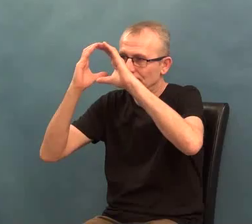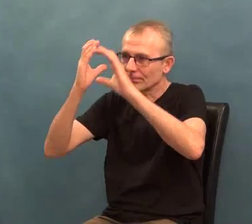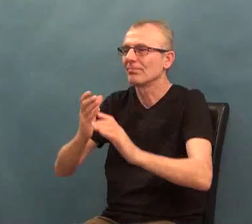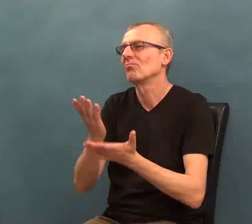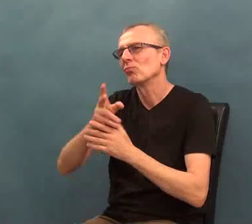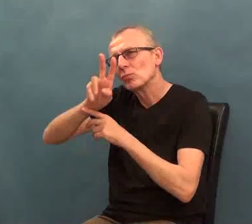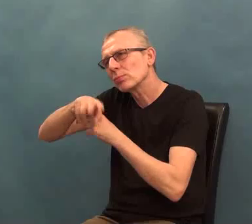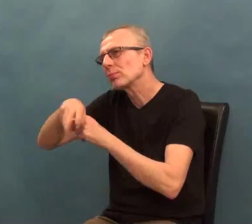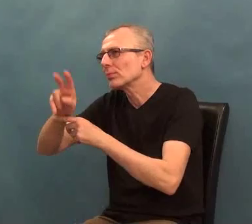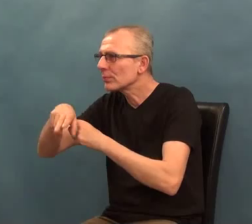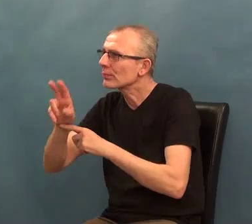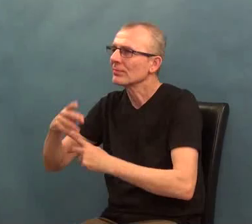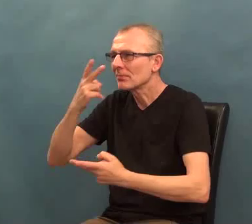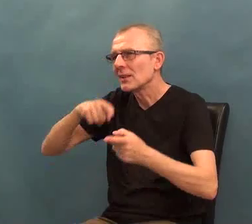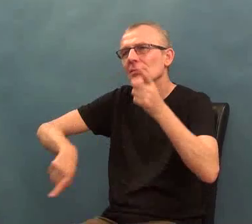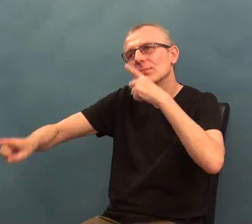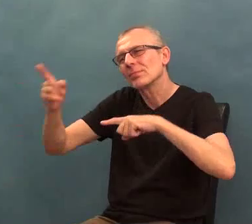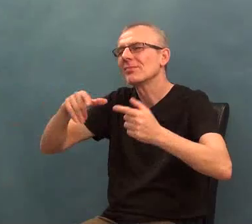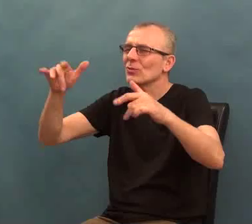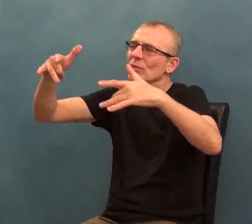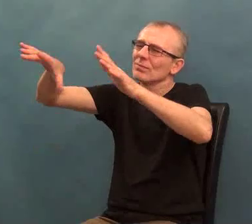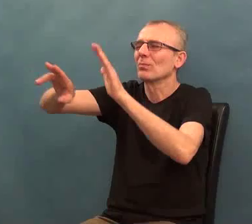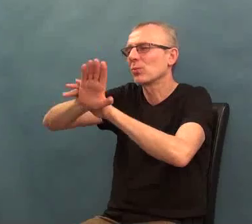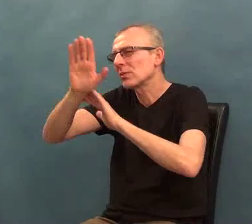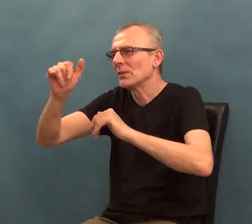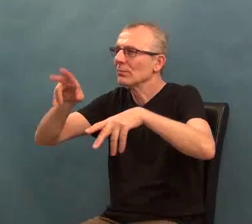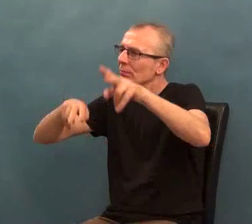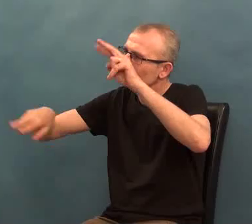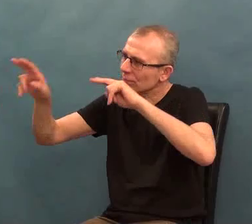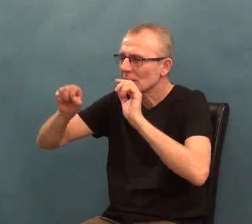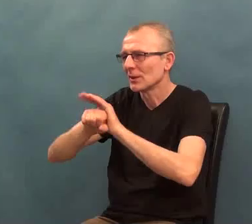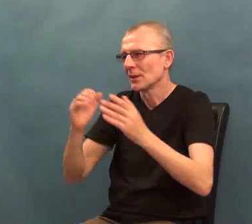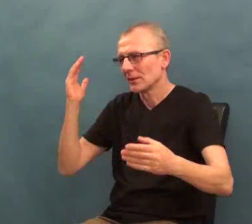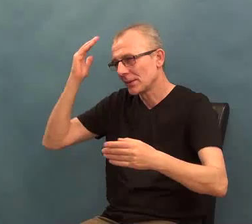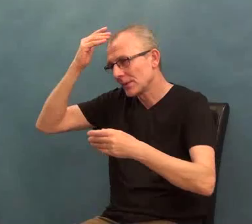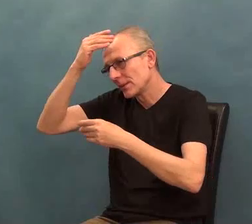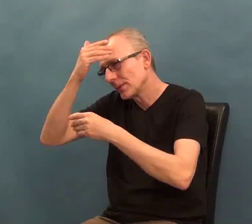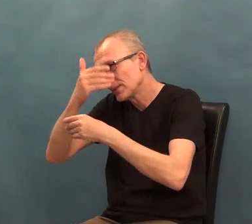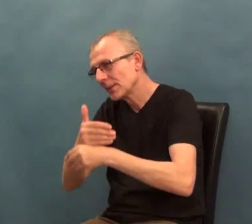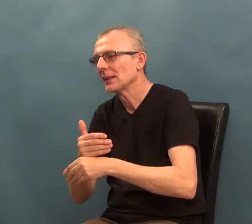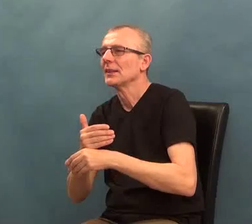Zwiedzali różne miejsca, muzea, aż do wieczora.